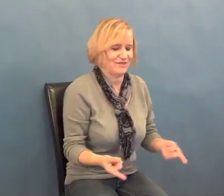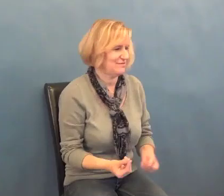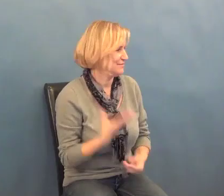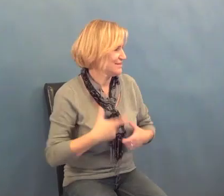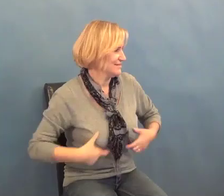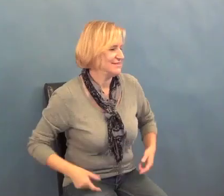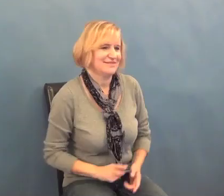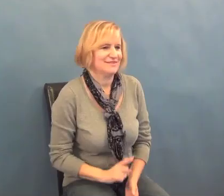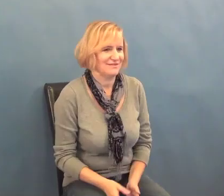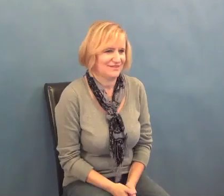Nie wolno w stroju kąpielowym na plaży.